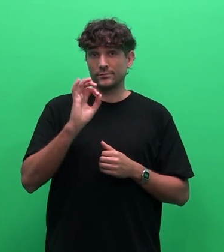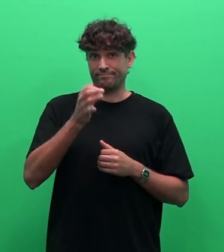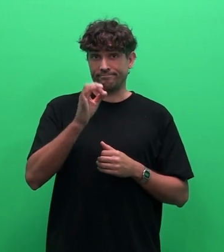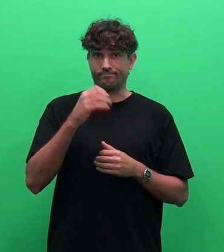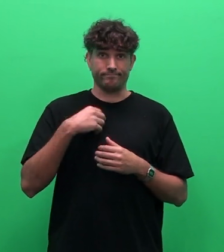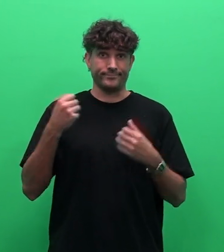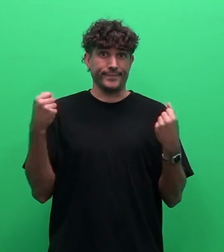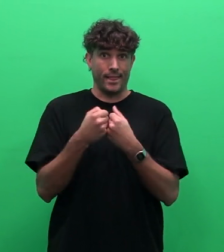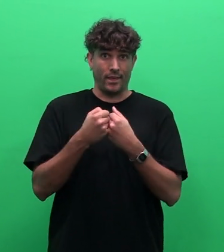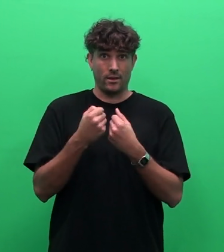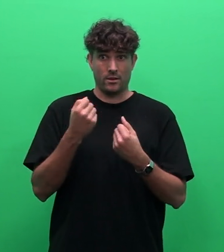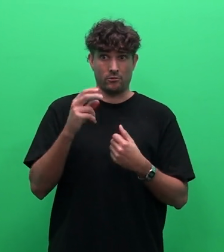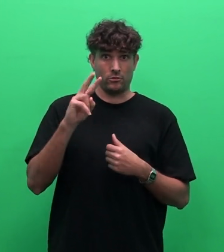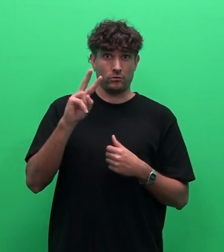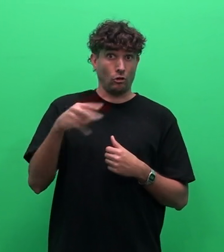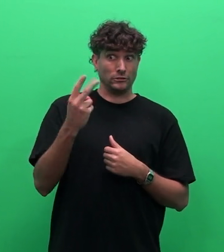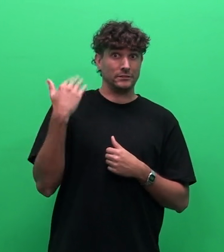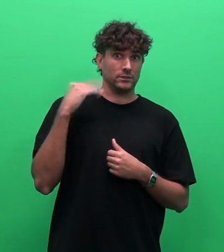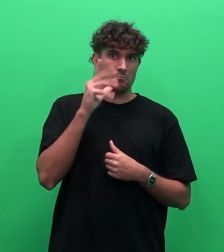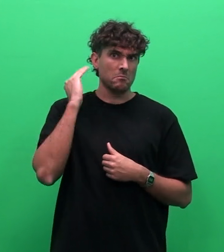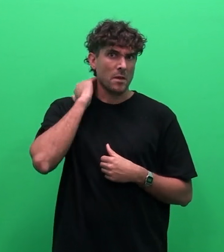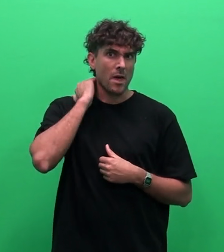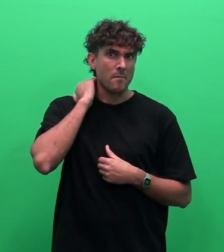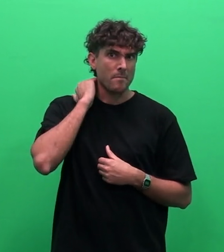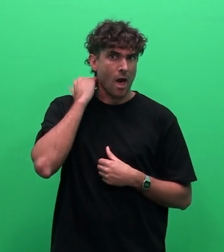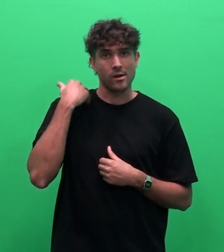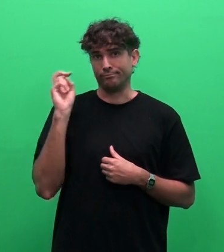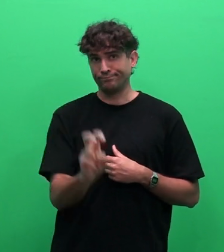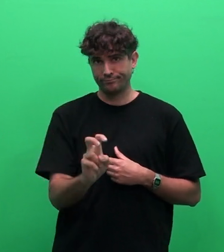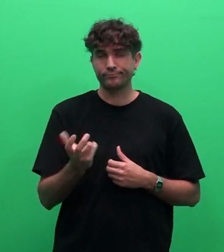Sí, fa dues hores he tingut un accident, em fa molt mal aquí a les cervicals, i per això he vingut.